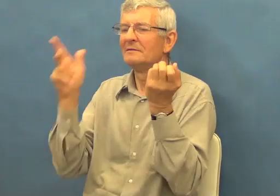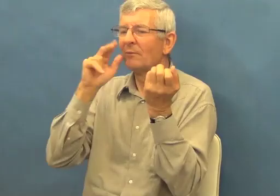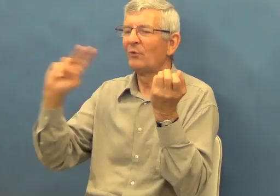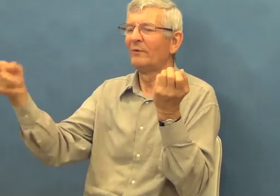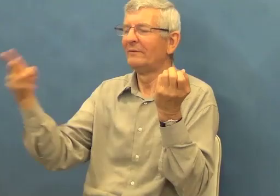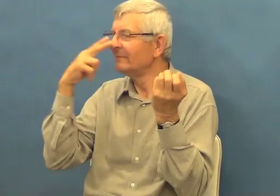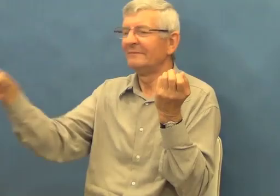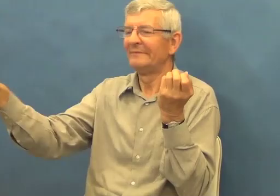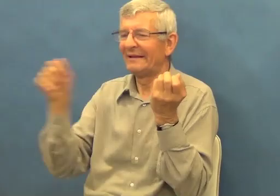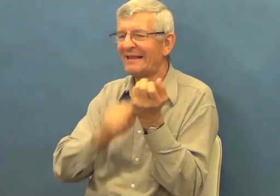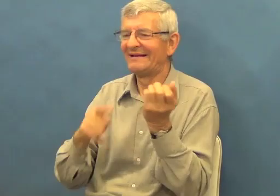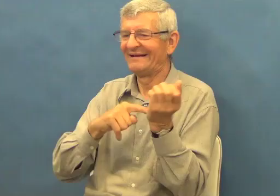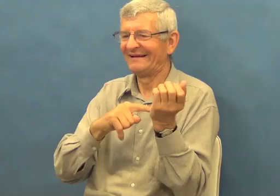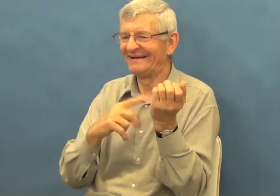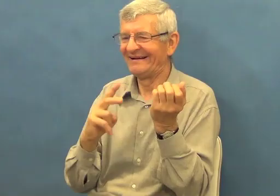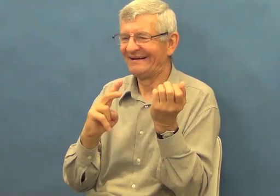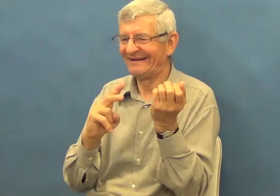Druga żaba też tam była.